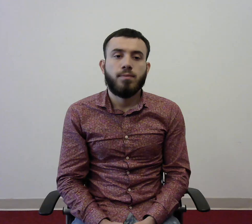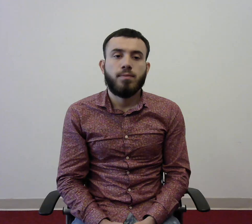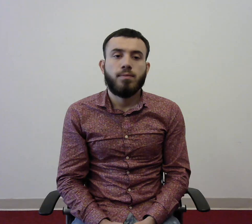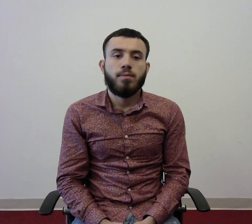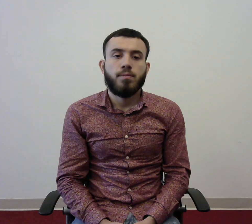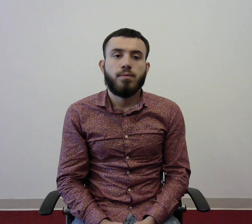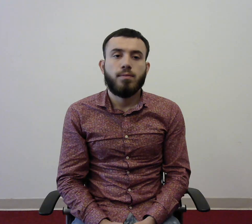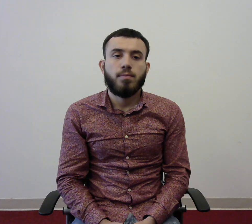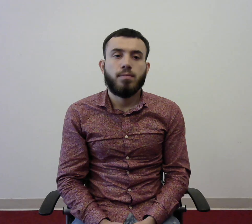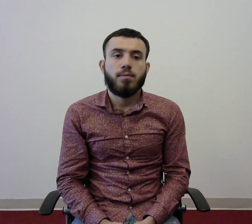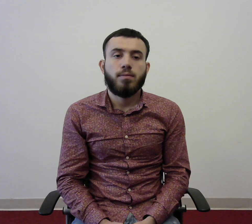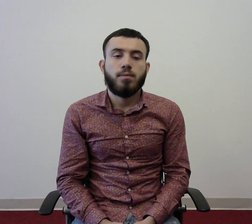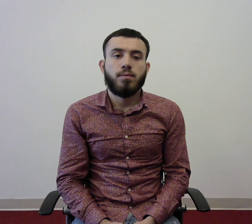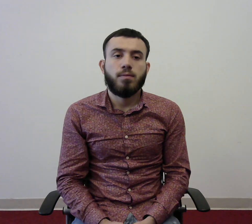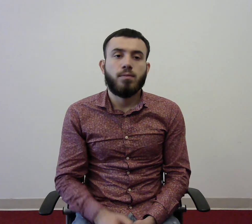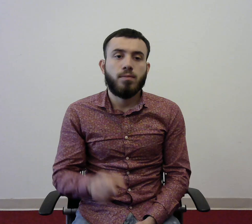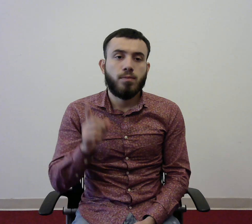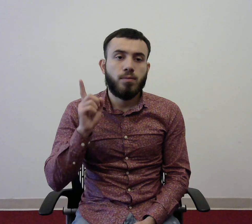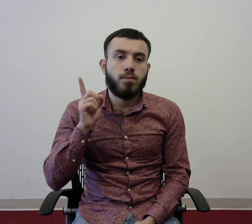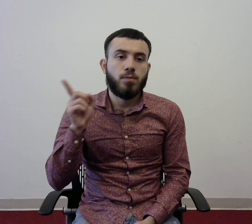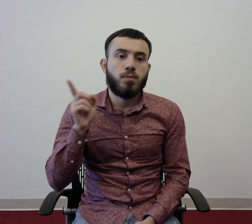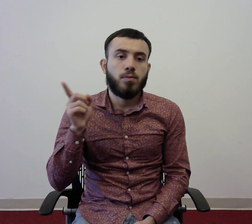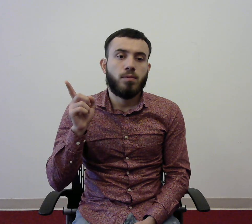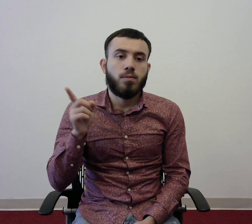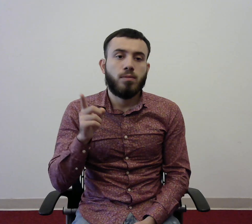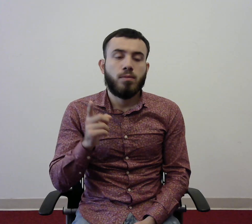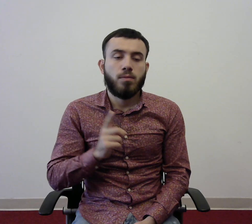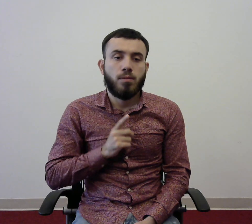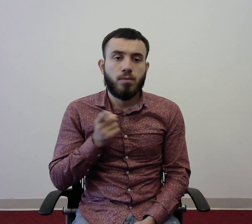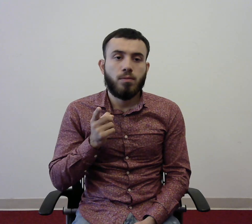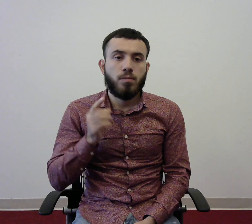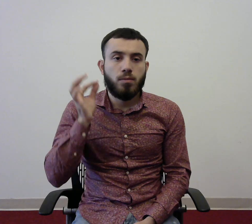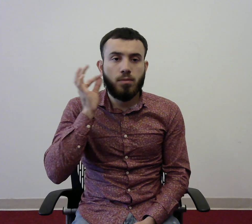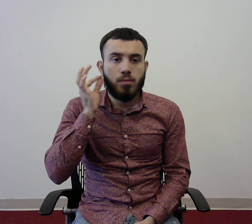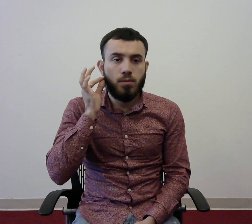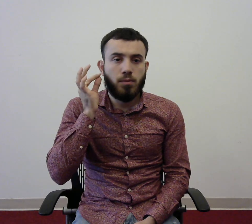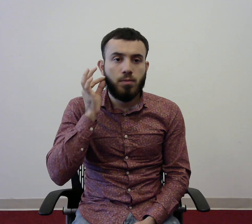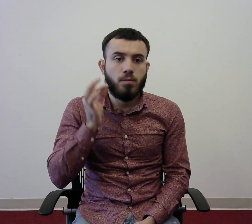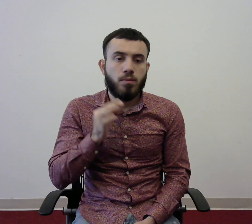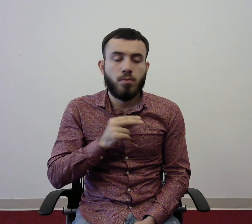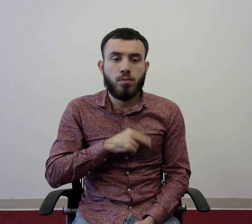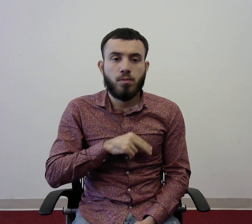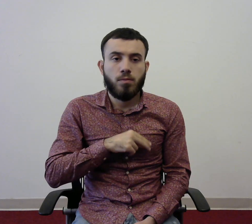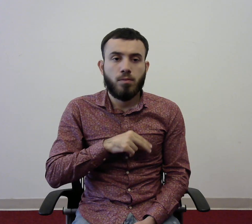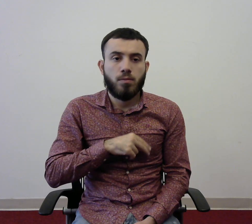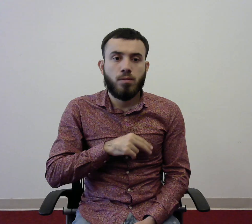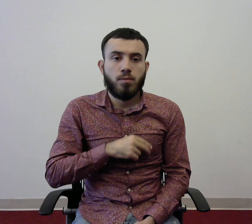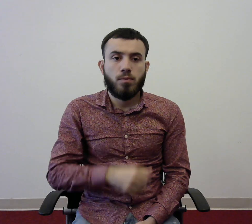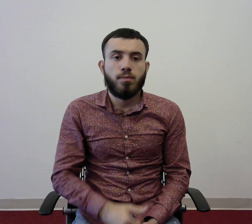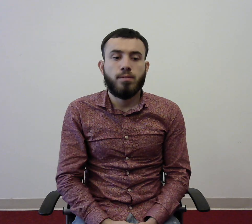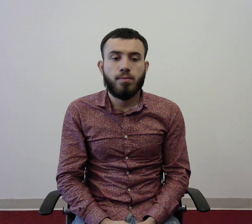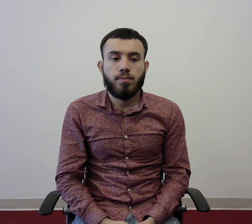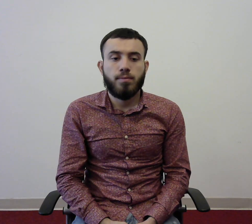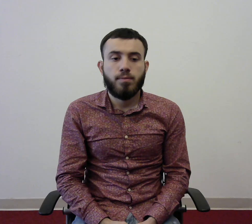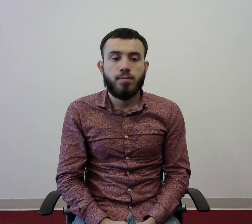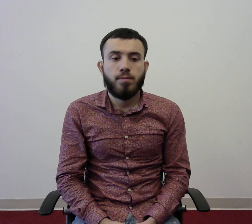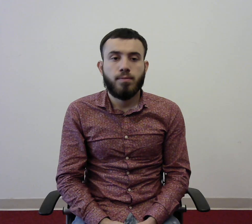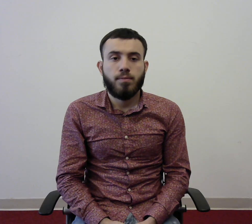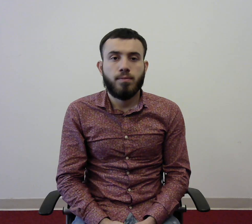Orda professional həkimlər çalışır